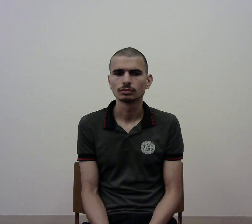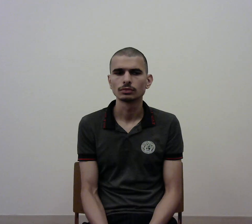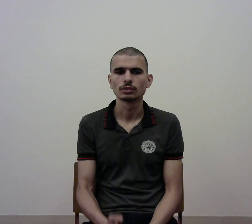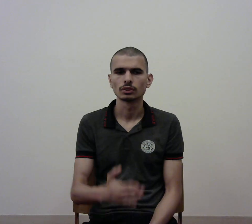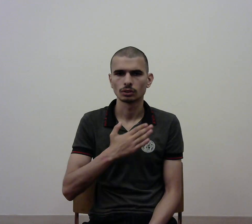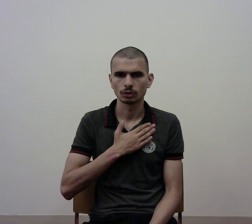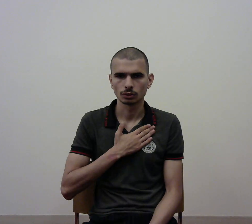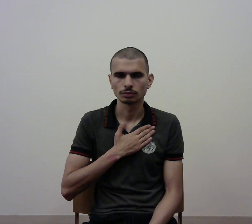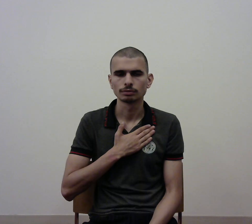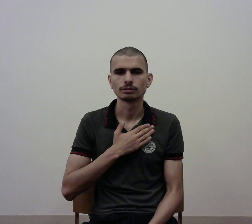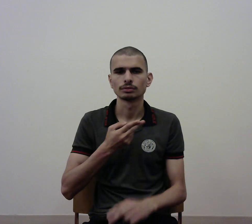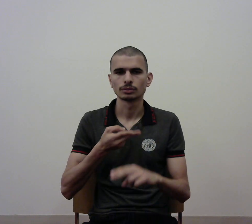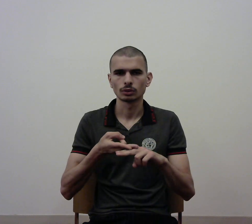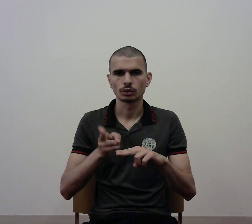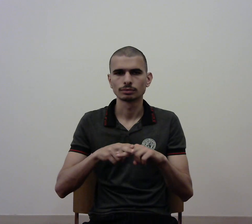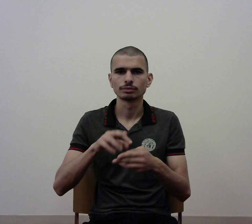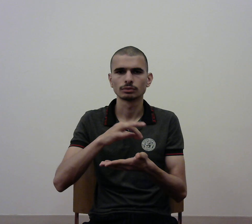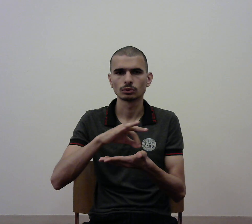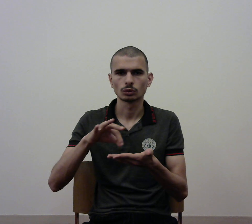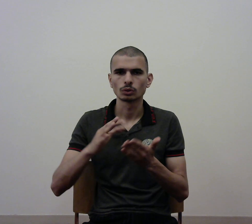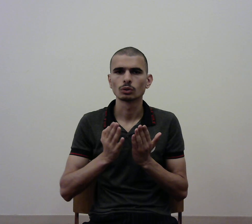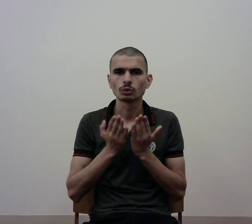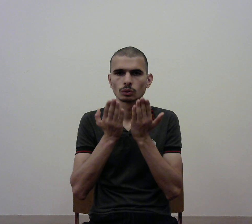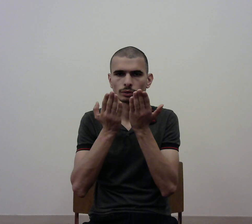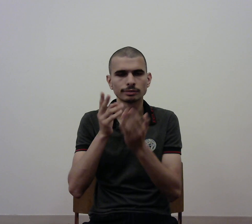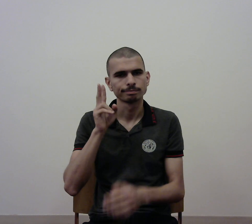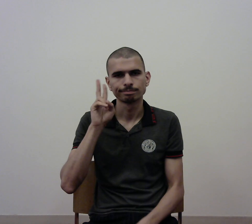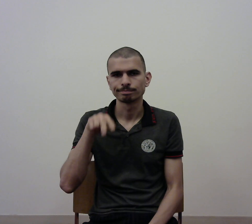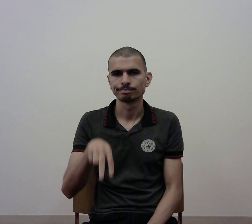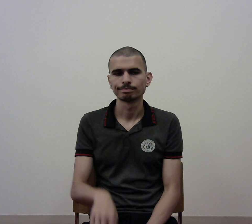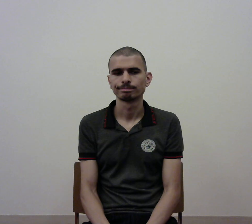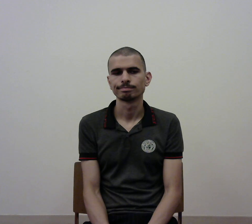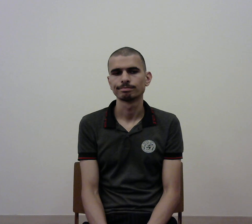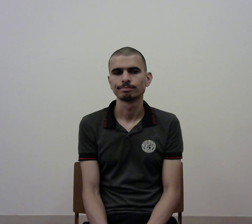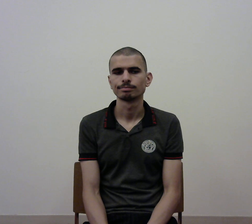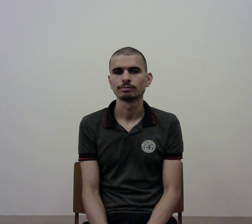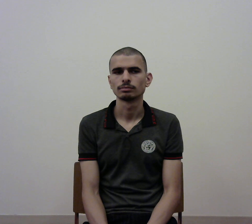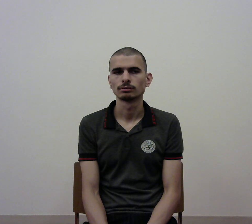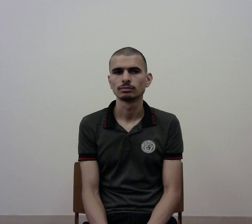Mən bu yazını oxuya bilmirəm